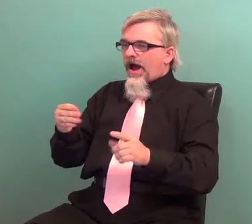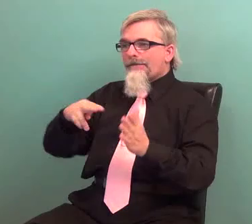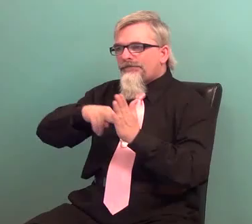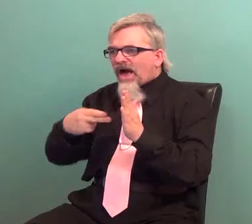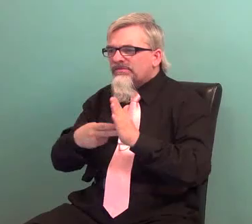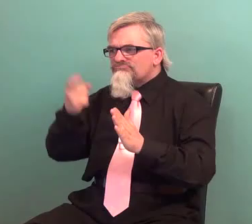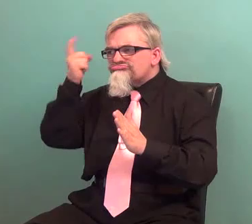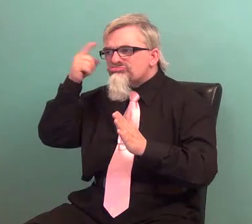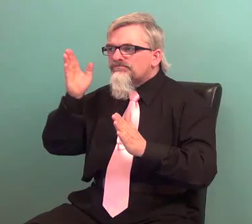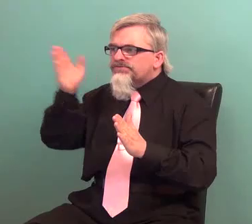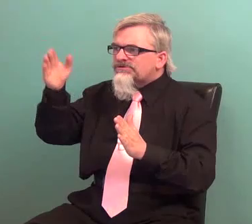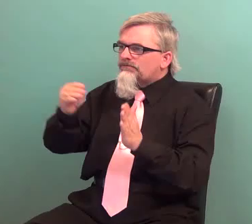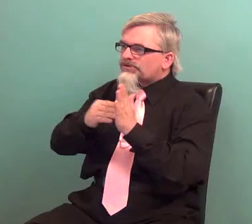Potrzeba planować, myśleć o przyszłości...